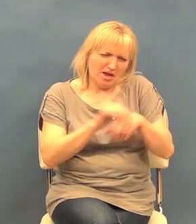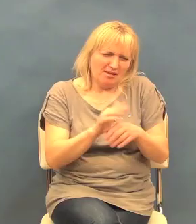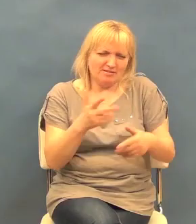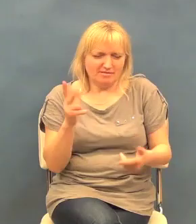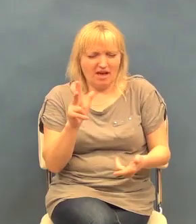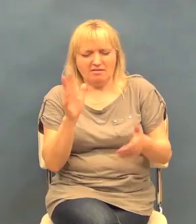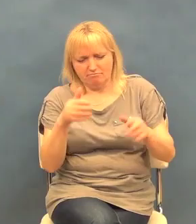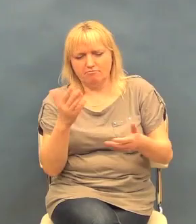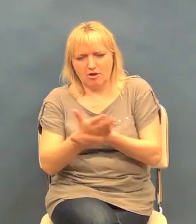Więc ci trzej to widzą i postanawiają mu pomóc.